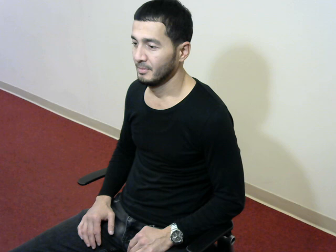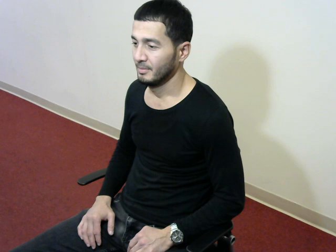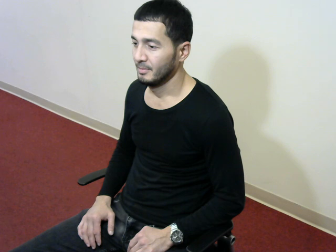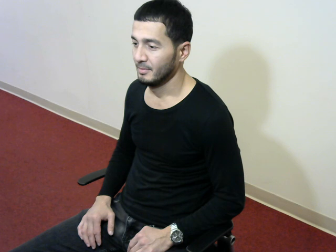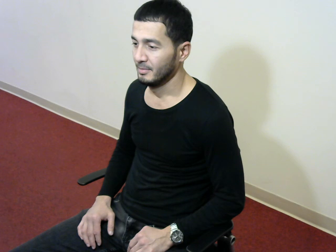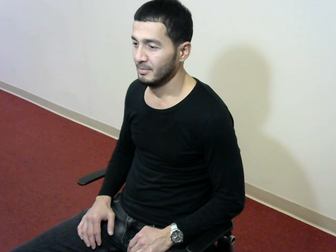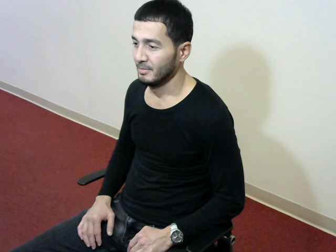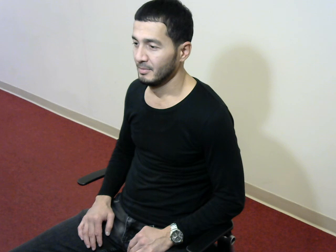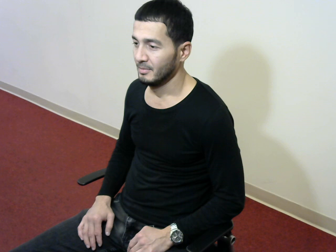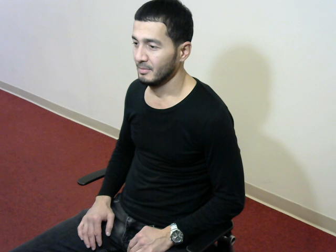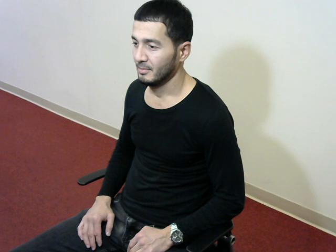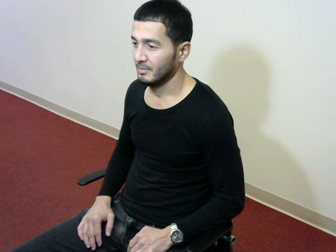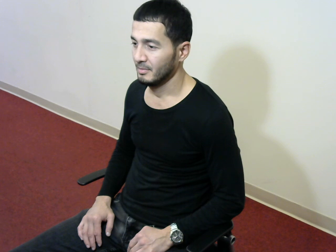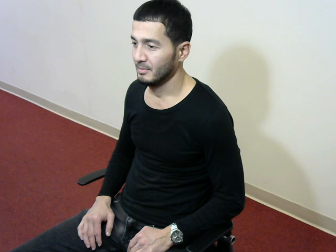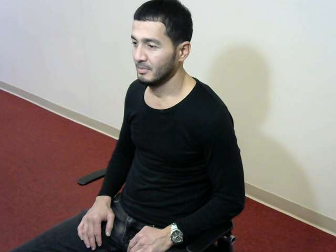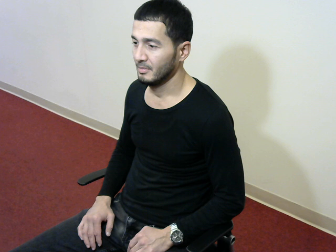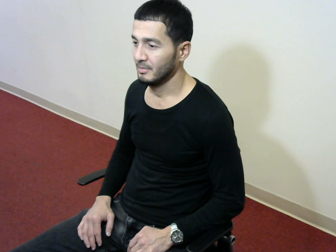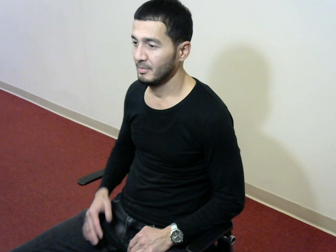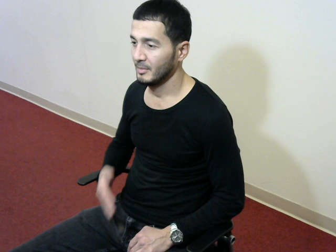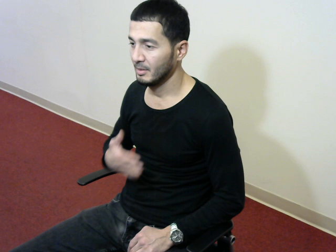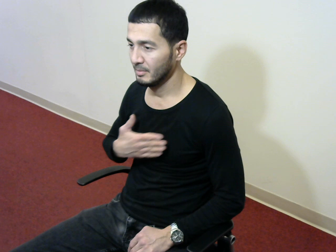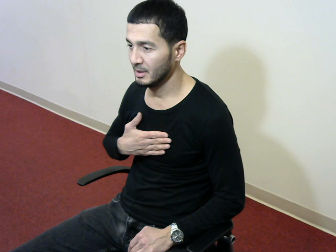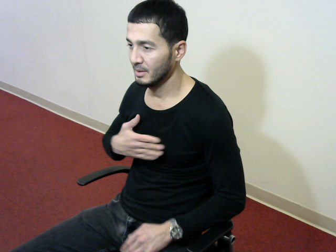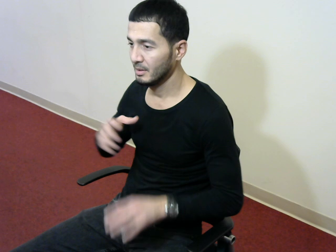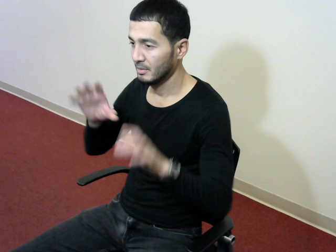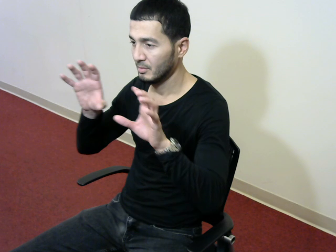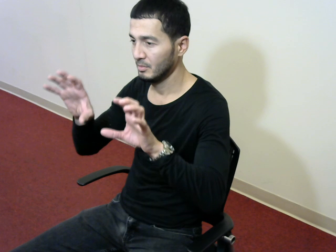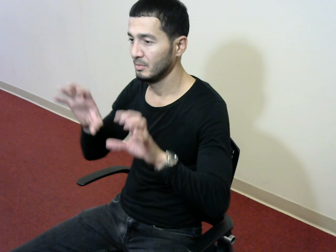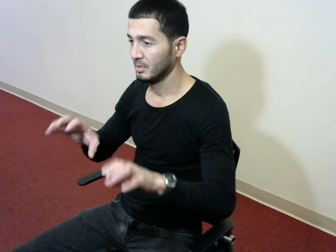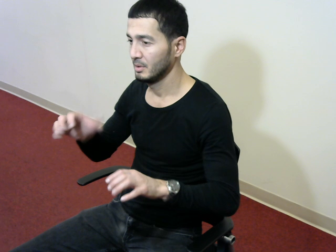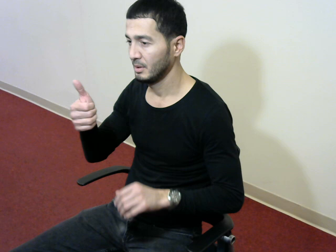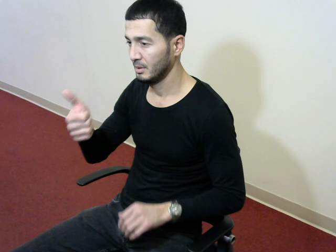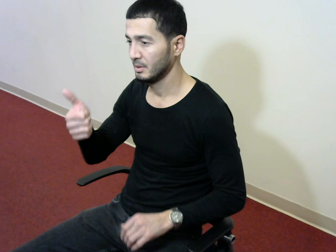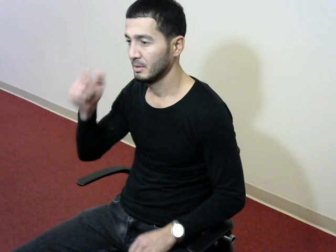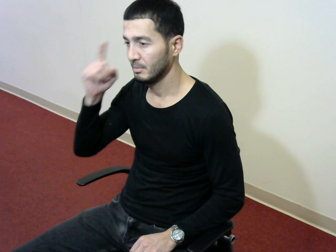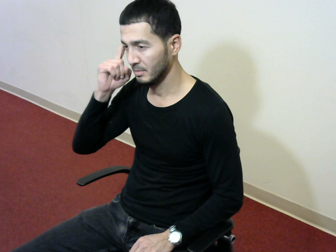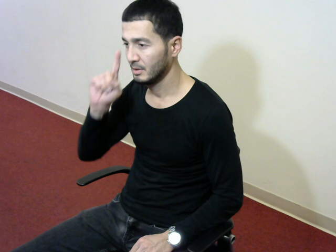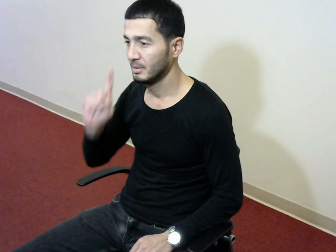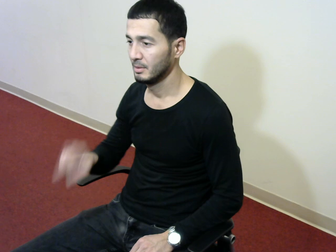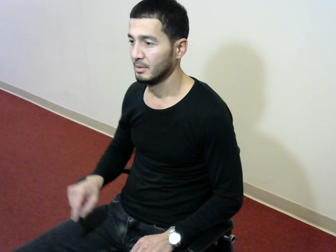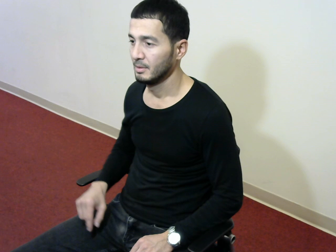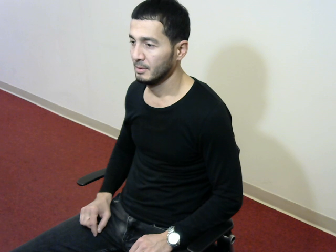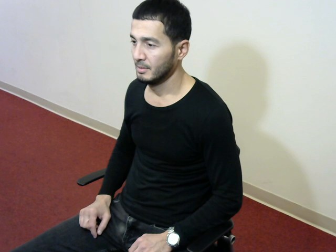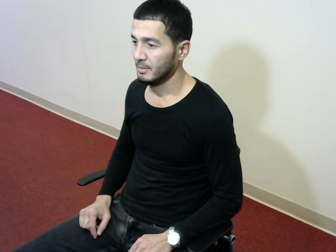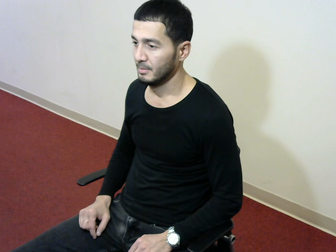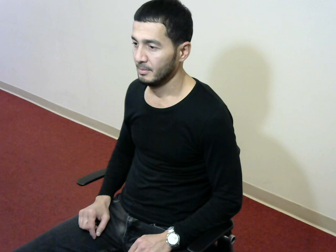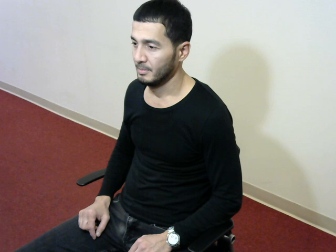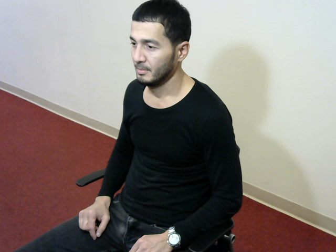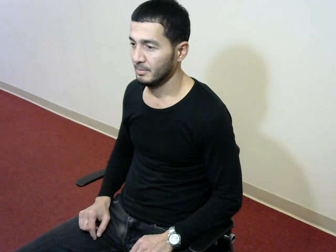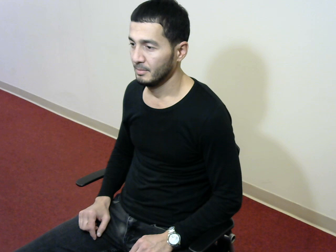Mən qanunvericiliyi yaxşı bilirəm